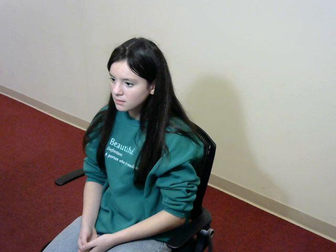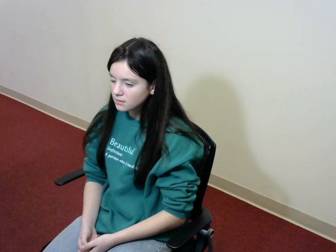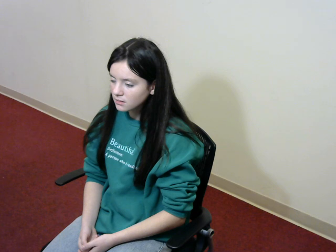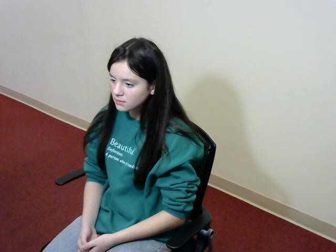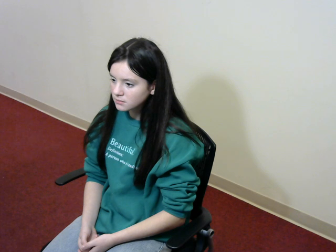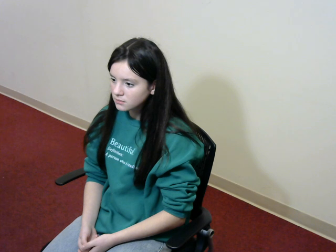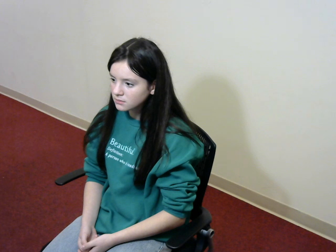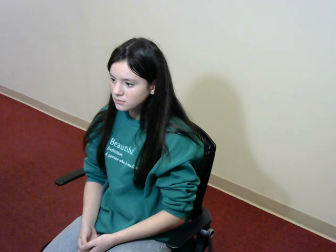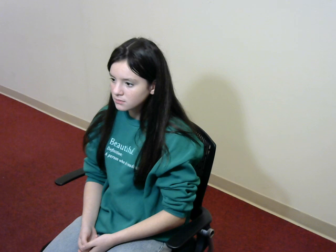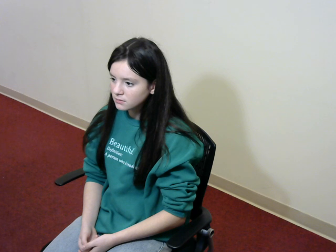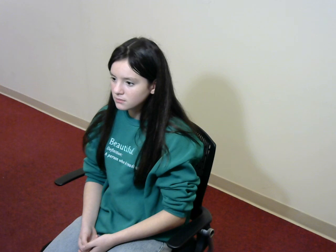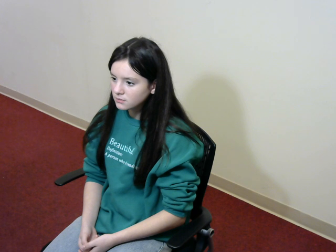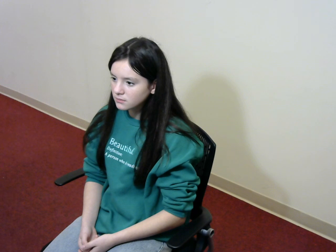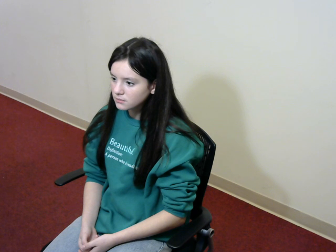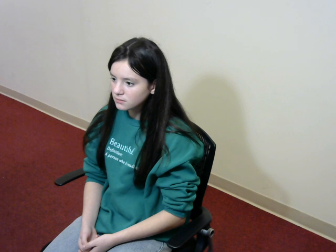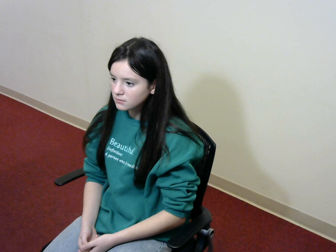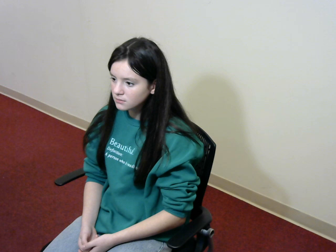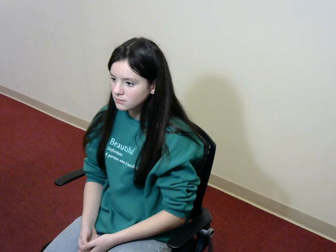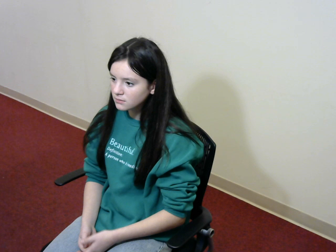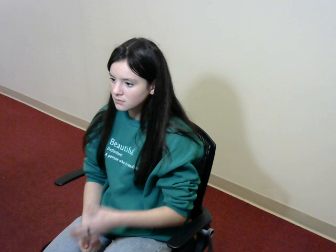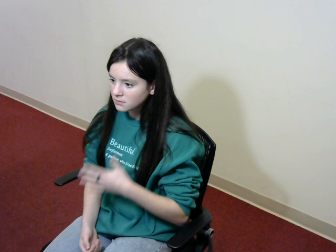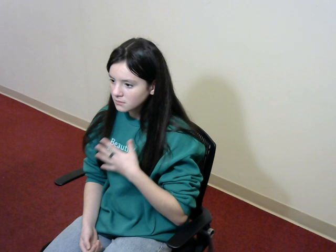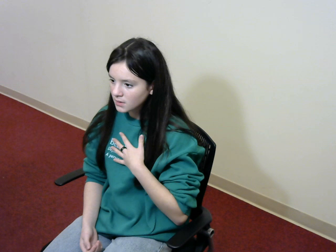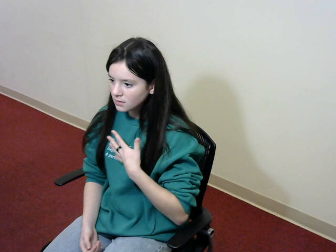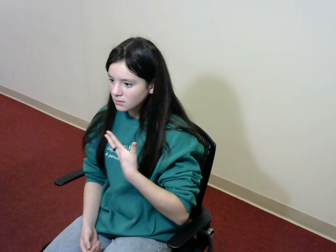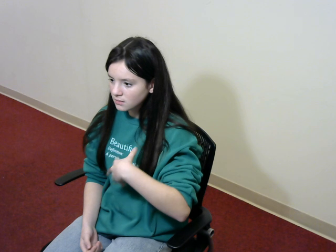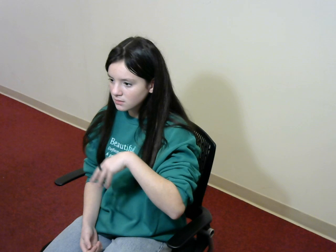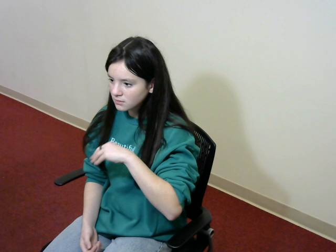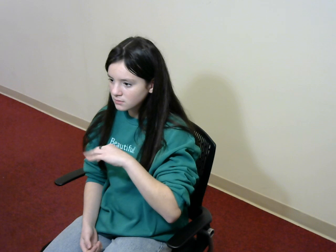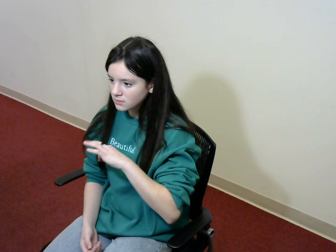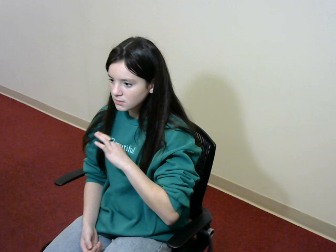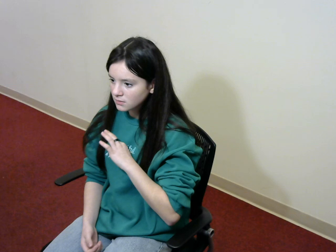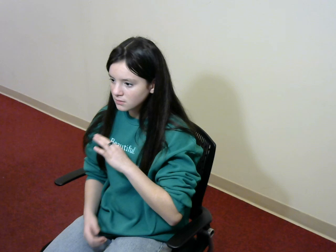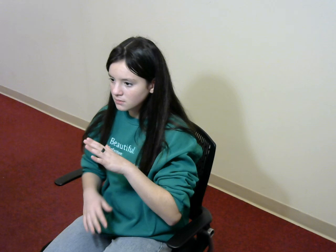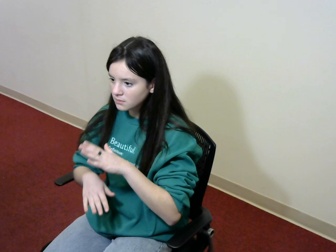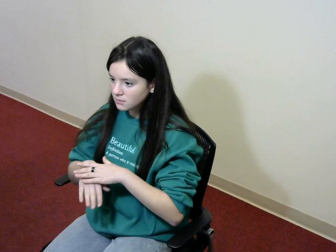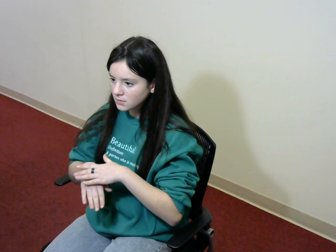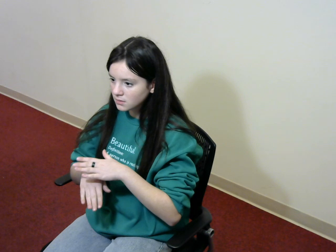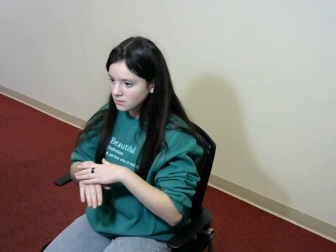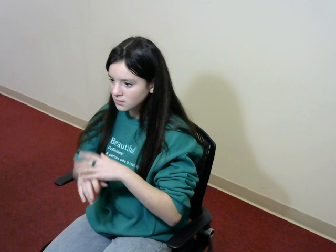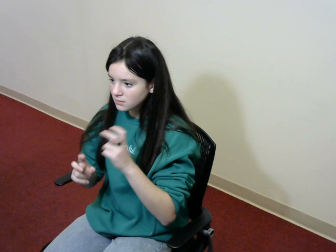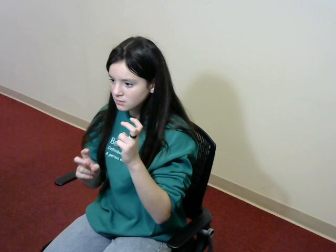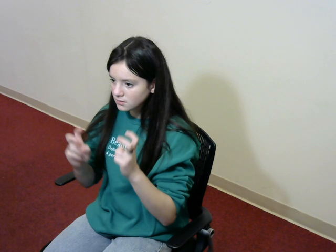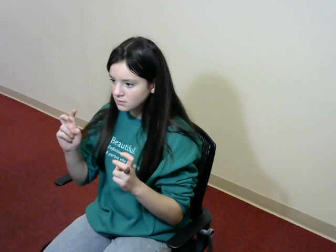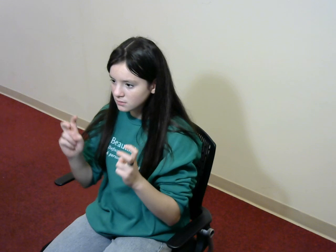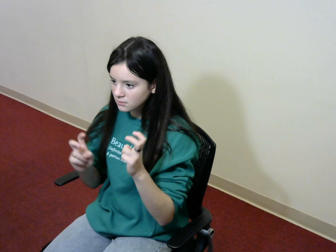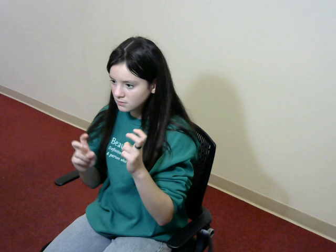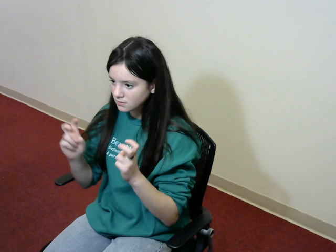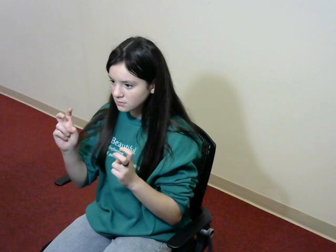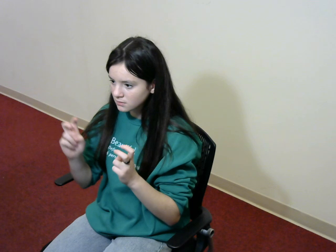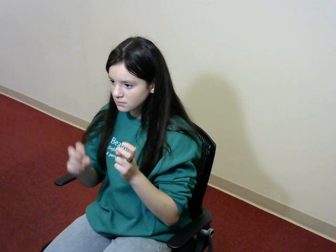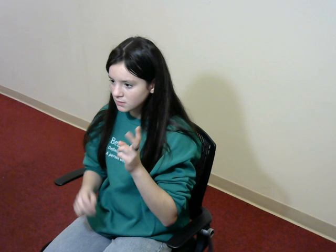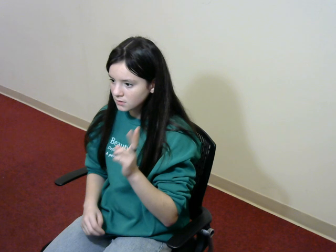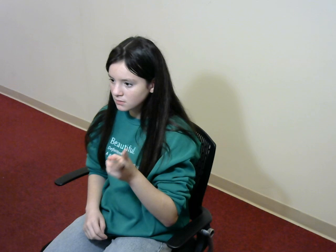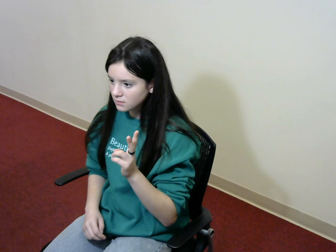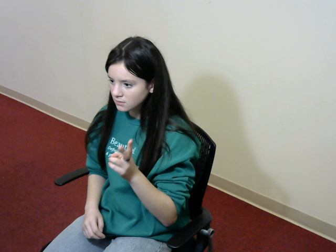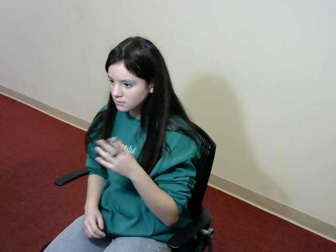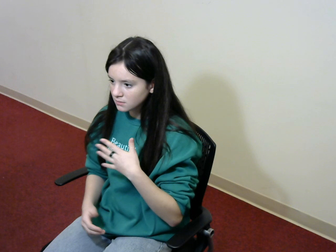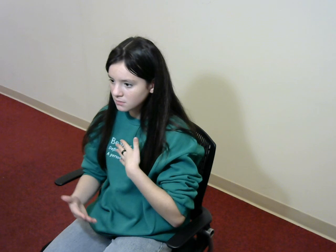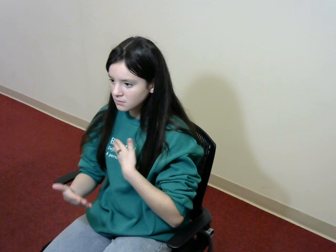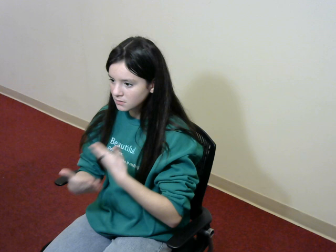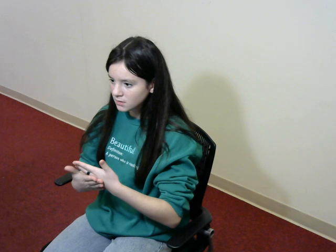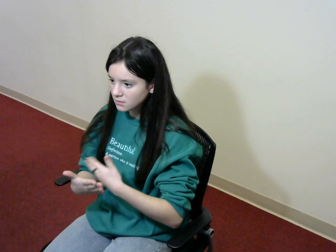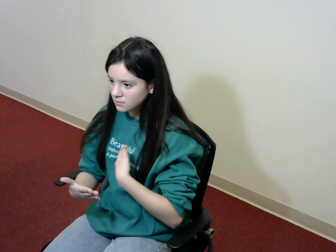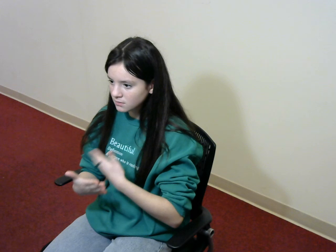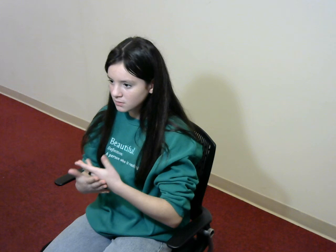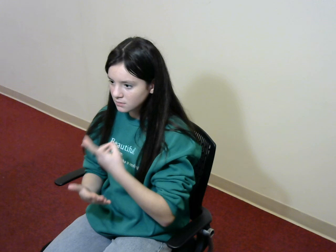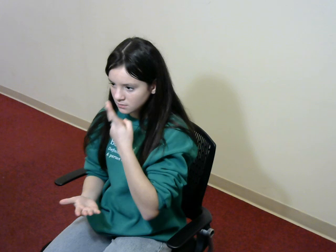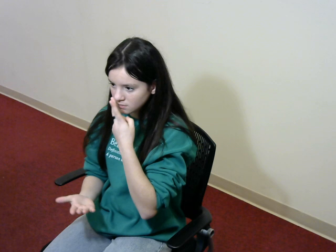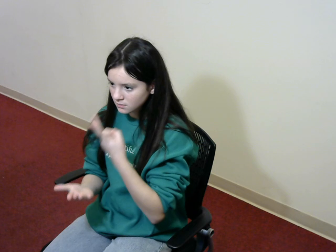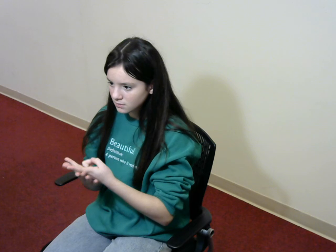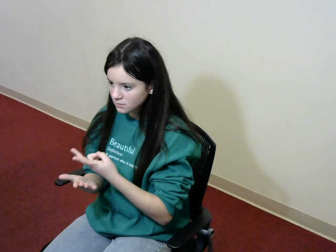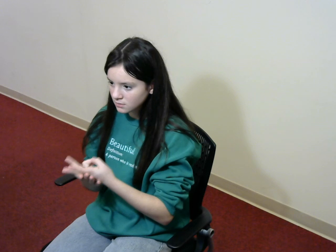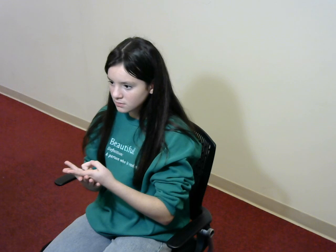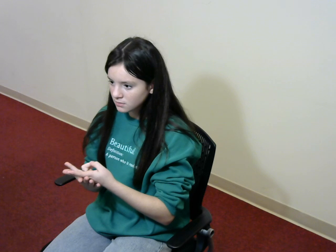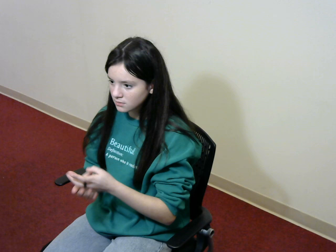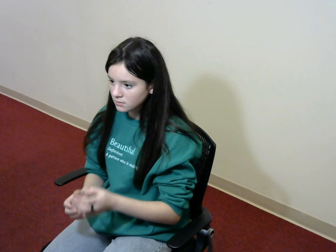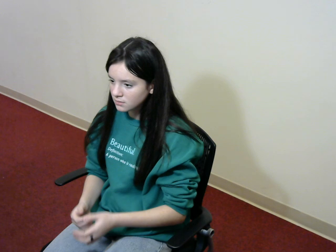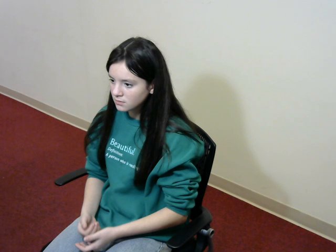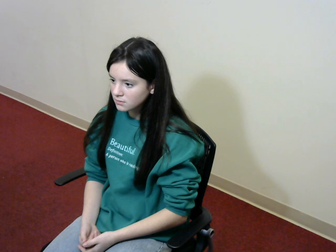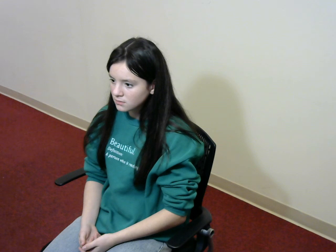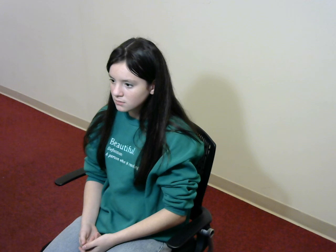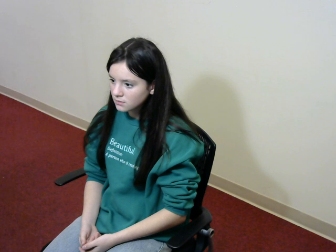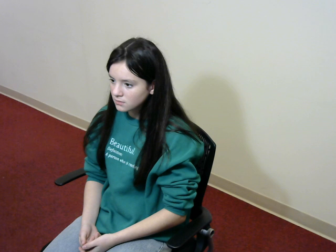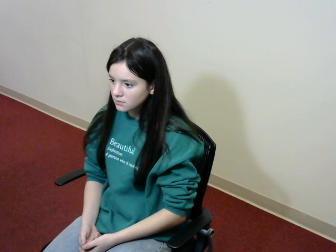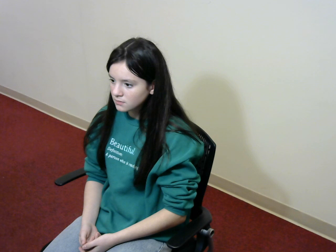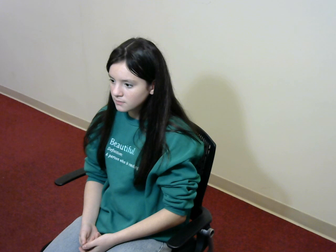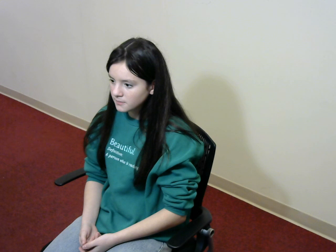Biz özəl şirkət kimi fəaliyyət göstəririk